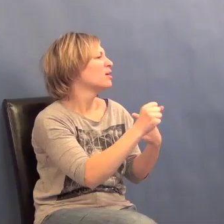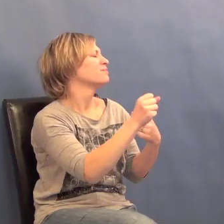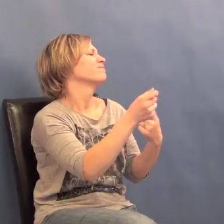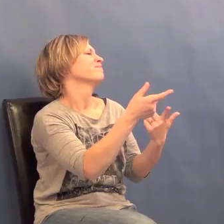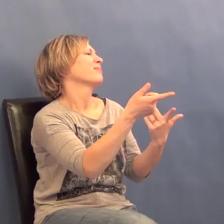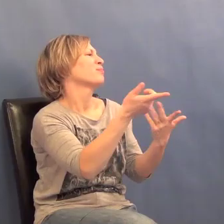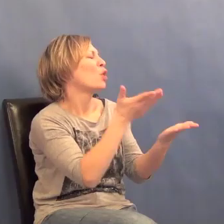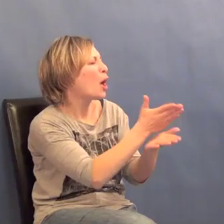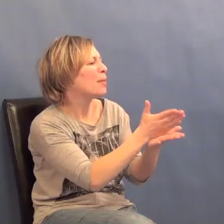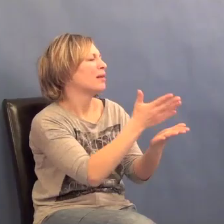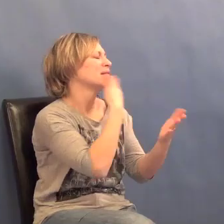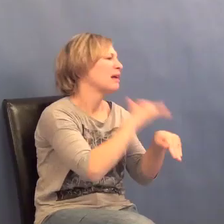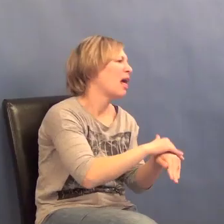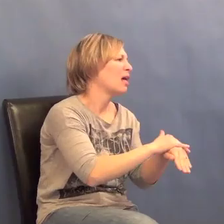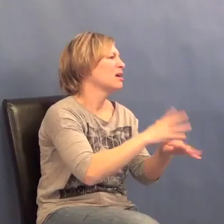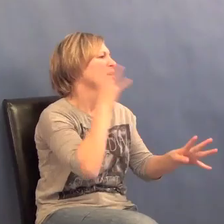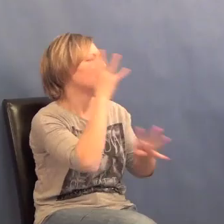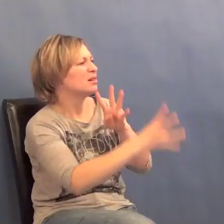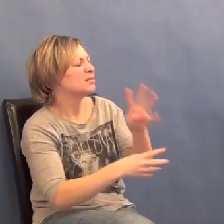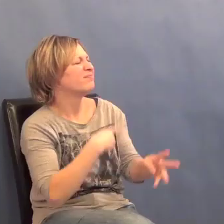Ale czasami pomaga, jest zajęta, bo bardzo dużo ludzi przychodzi do niej.